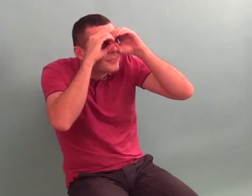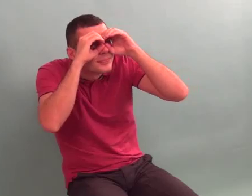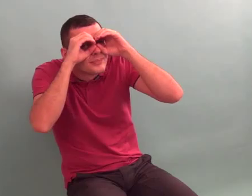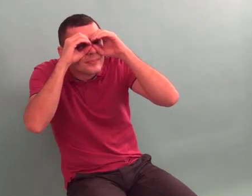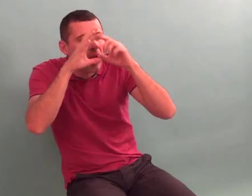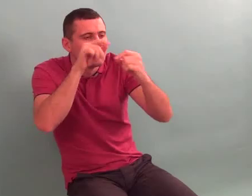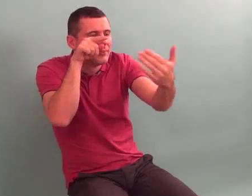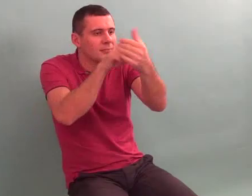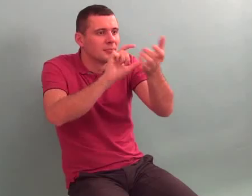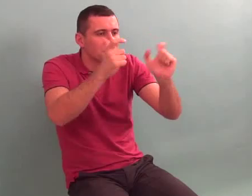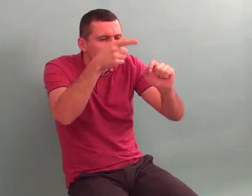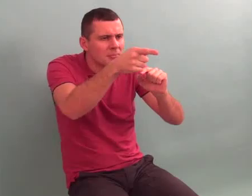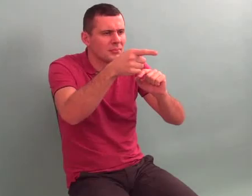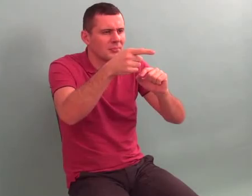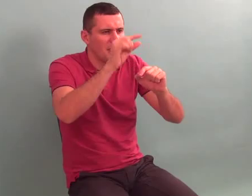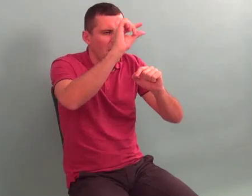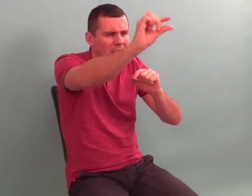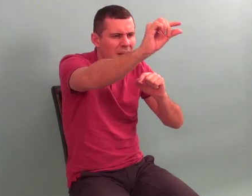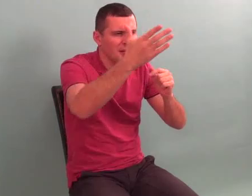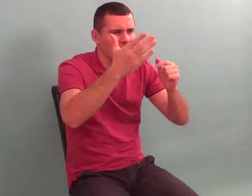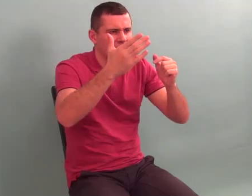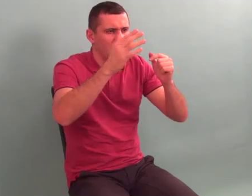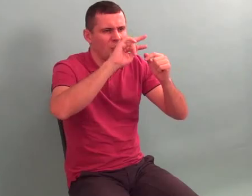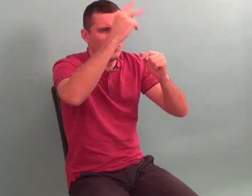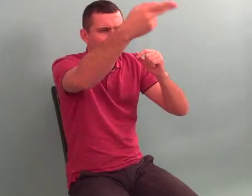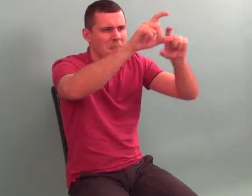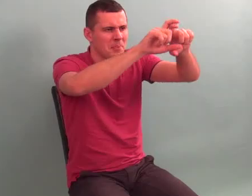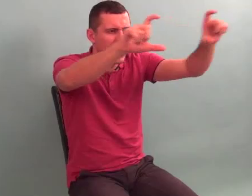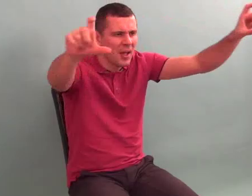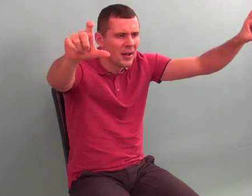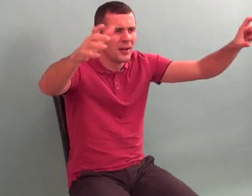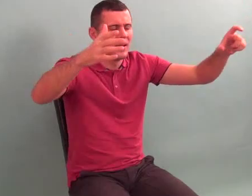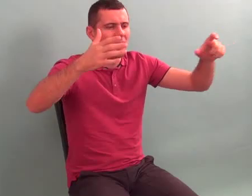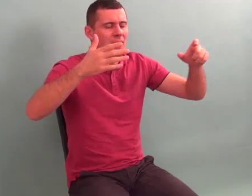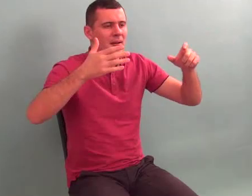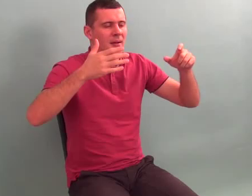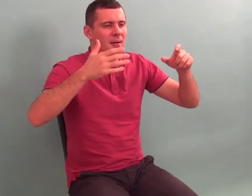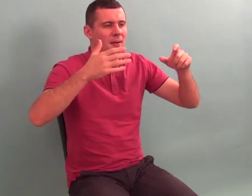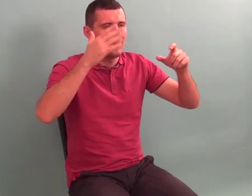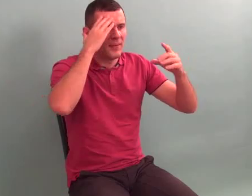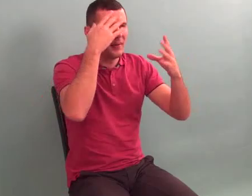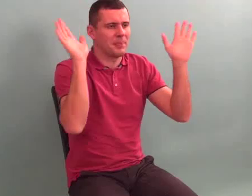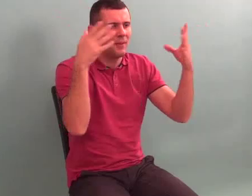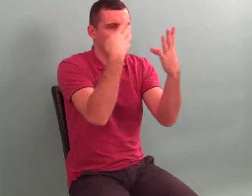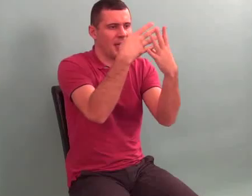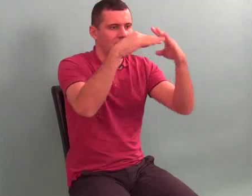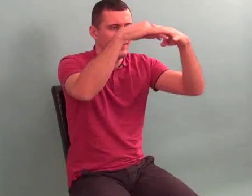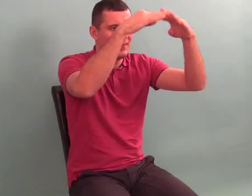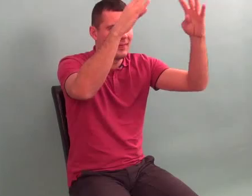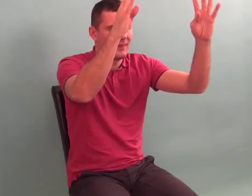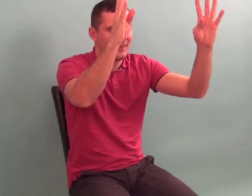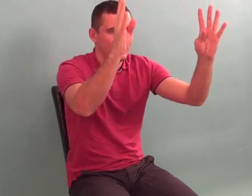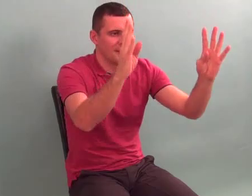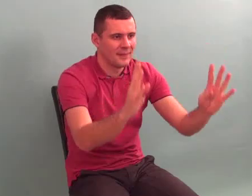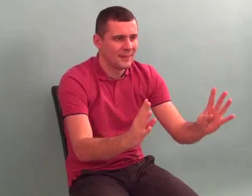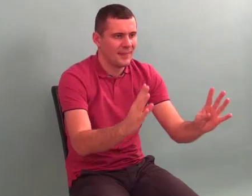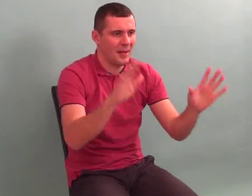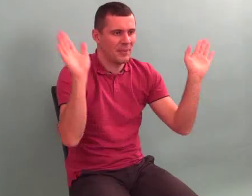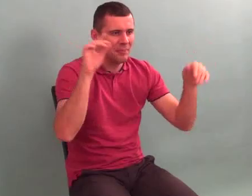Nagle zauważa w oddali, w drugim bloku, małego ptaszka w klatce.